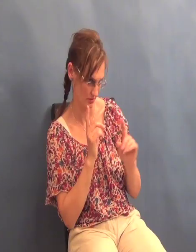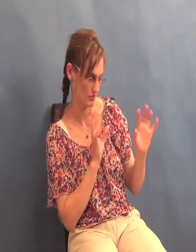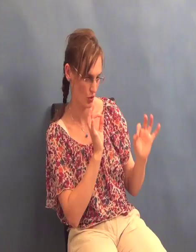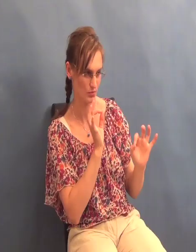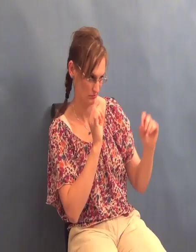Chłopiec potwierdza mrugając.